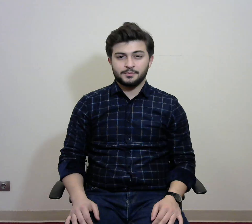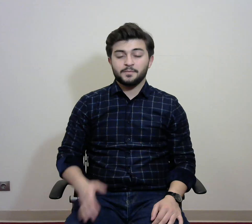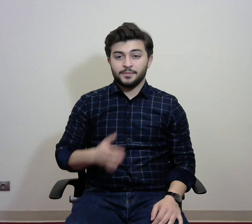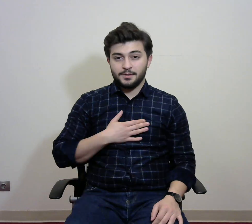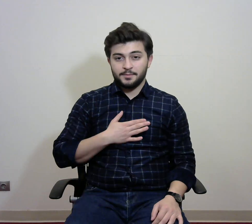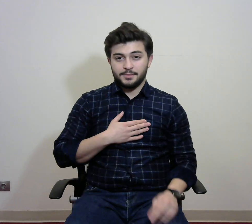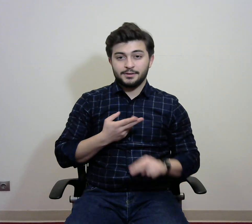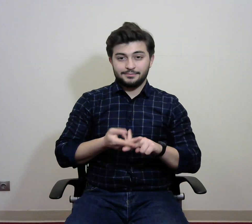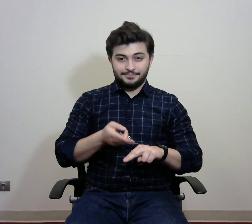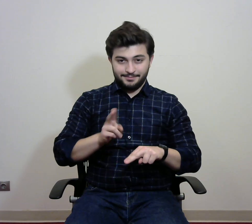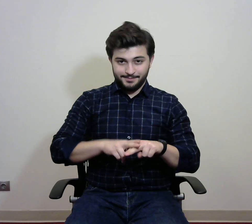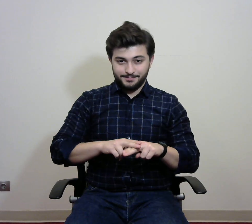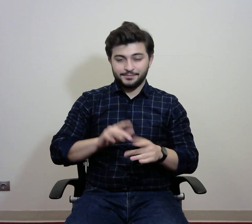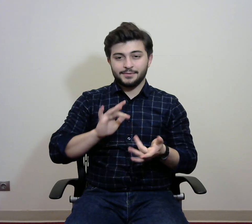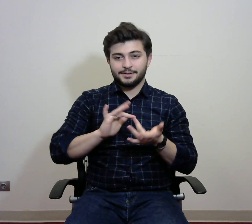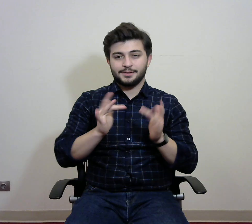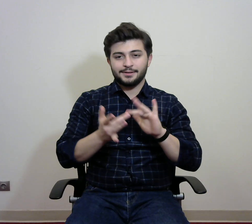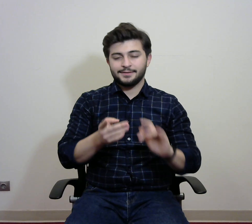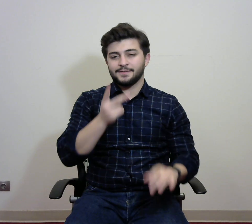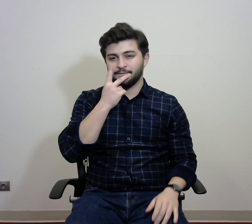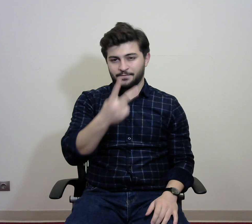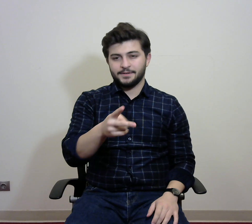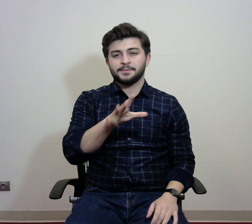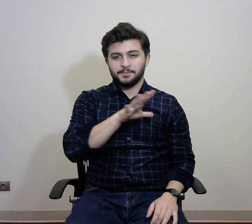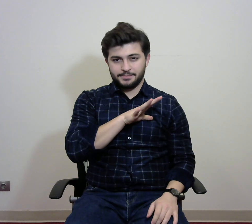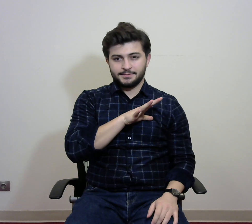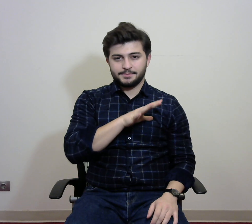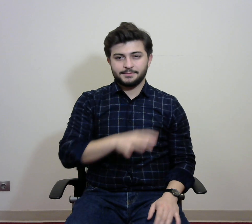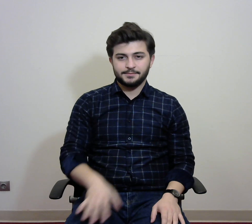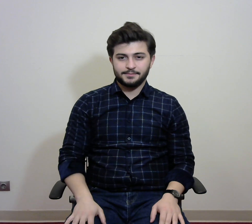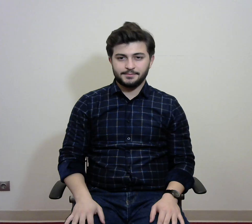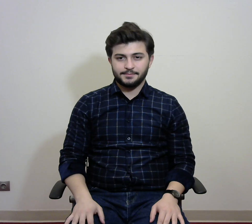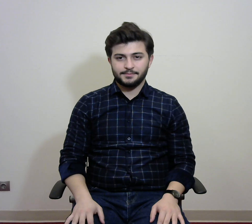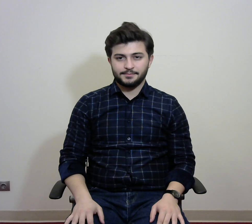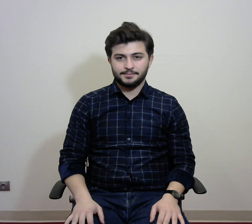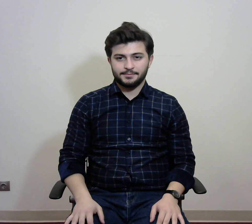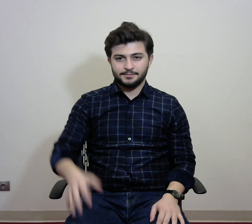Mən bunu internetdə görmüşəm